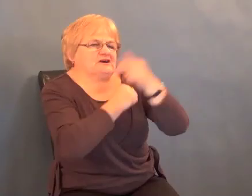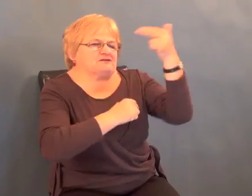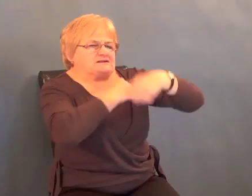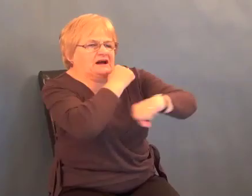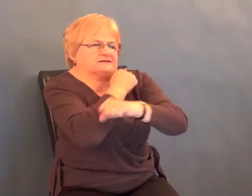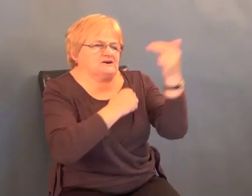Zamiast tego niedziela.